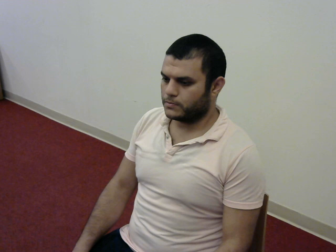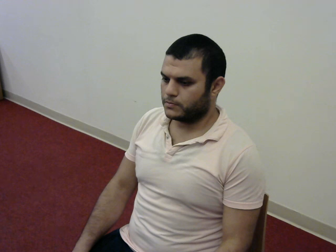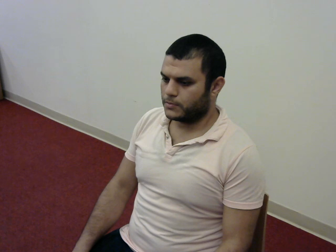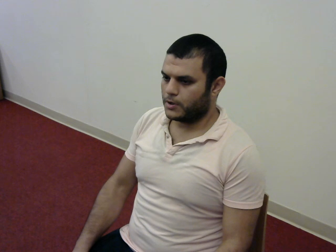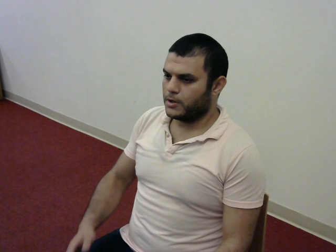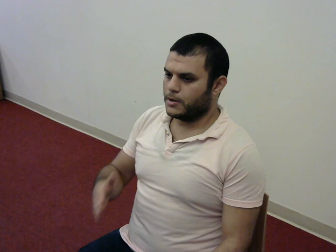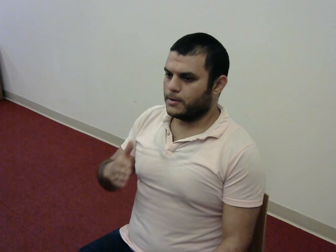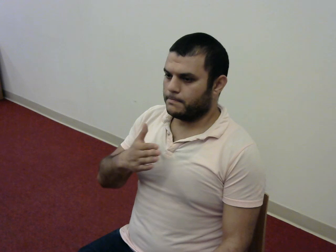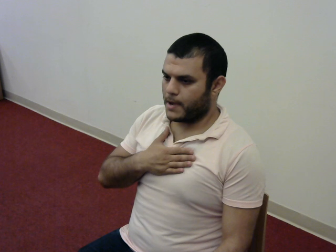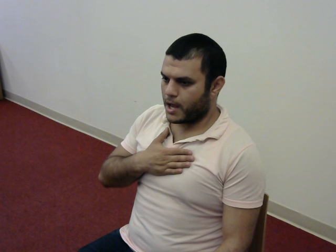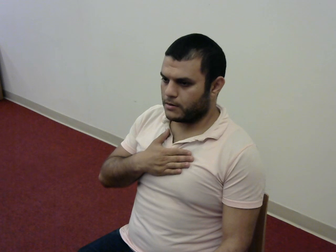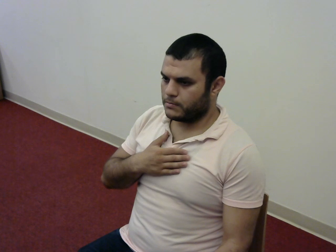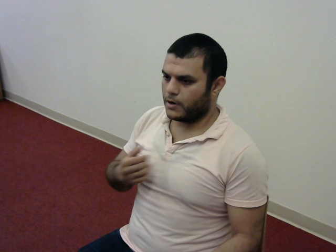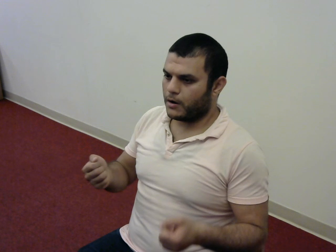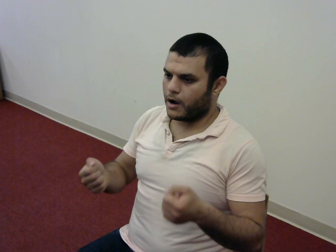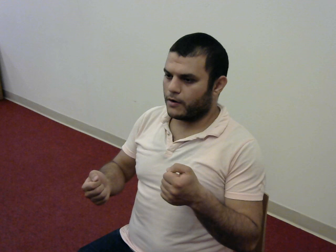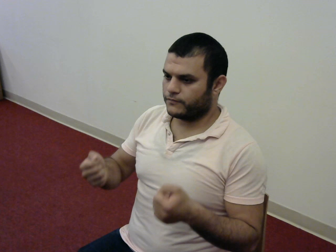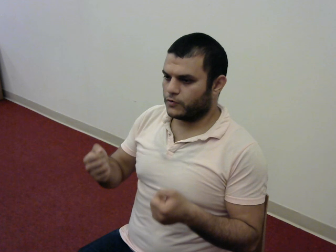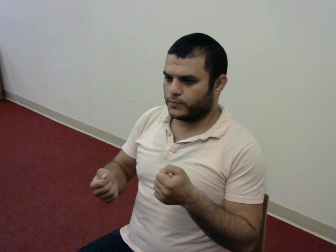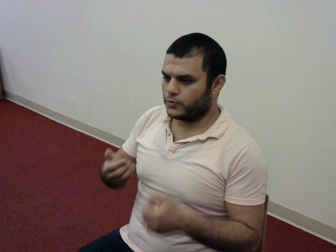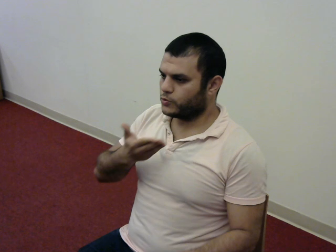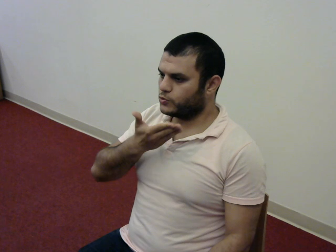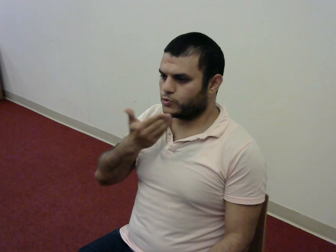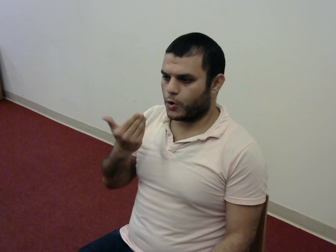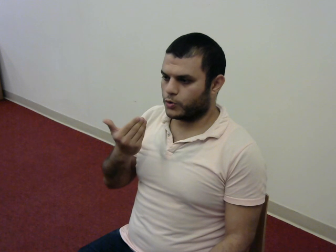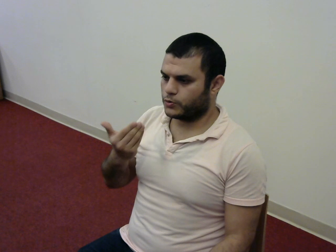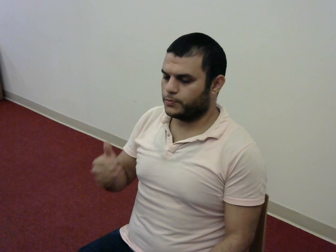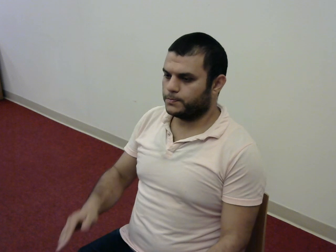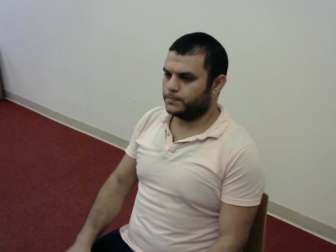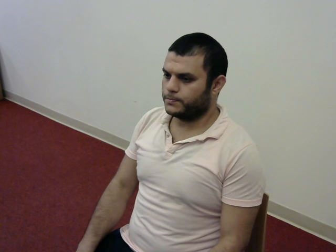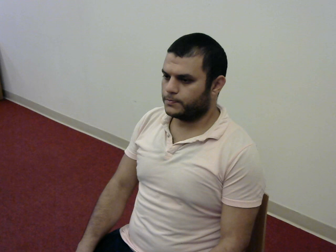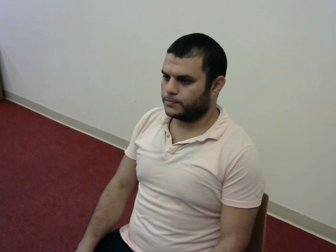Mənim avtomobilim yoxdur